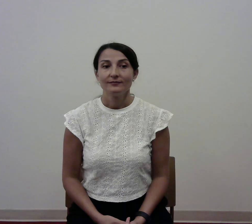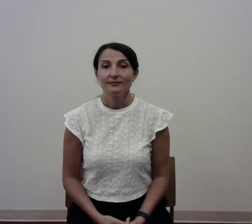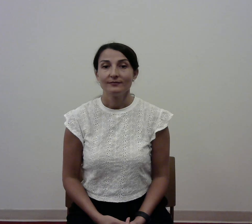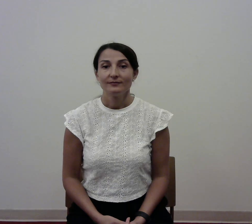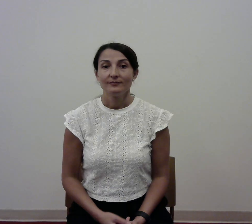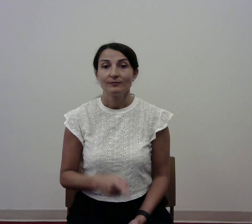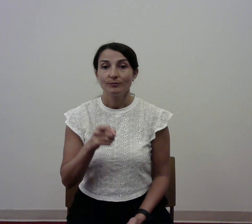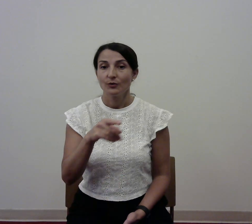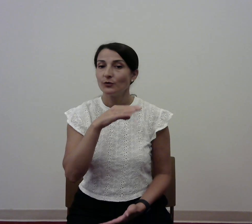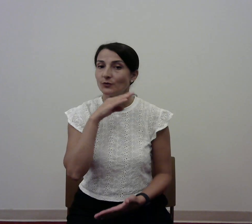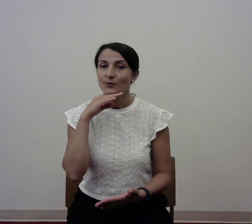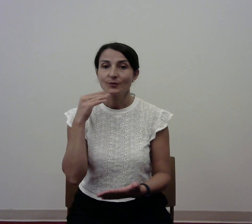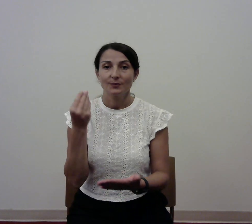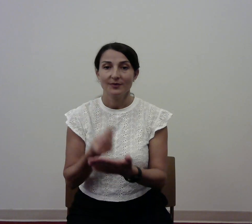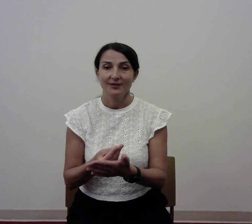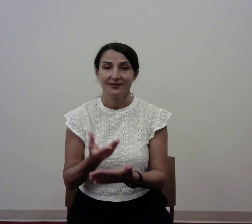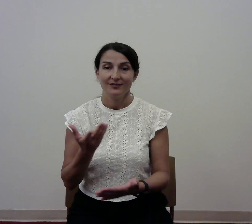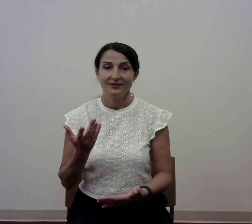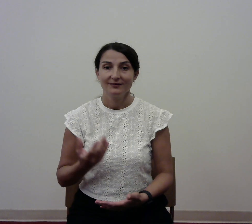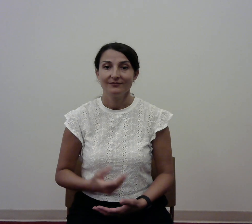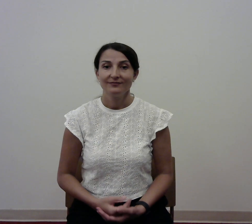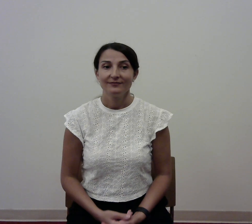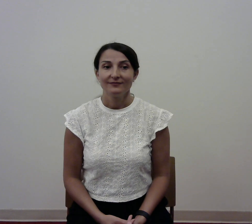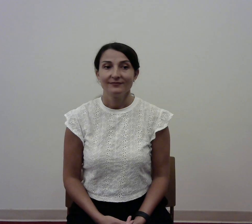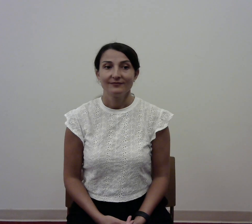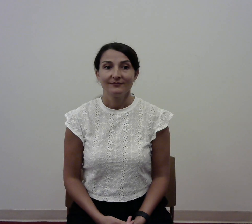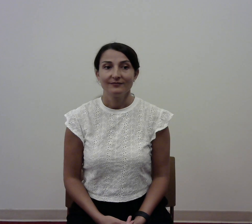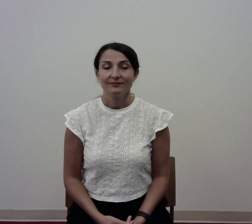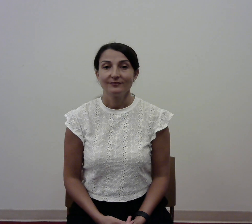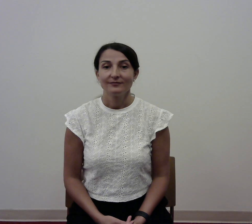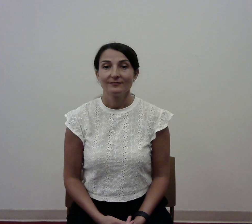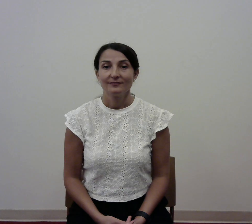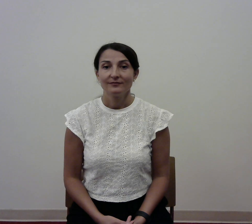Bu çox bahadır